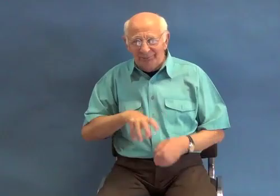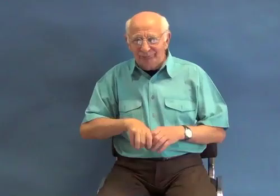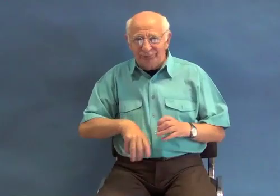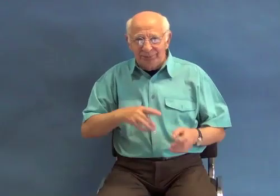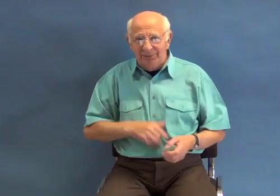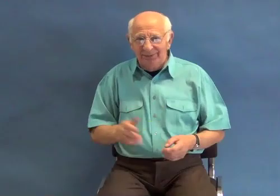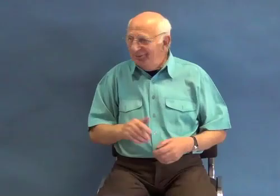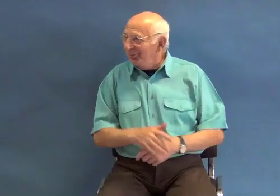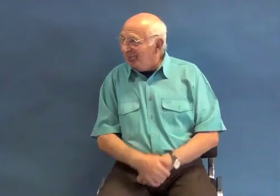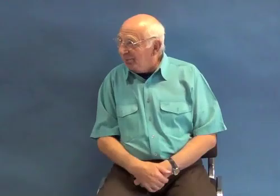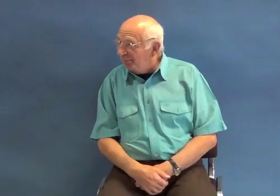Niestrawność.